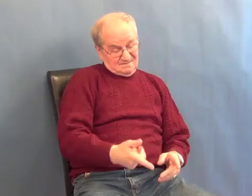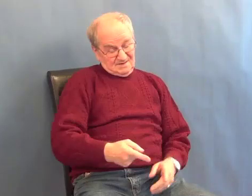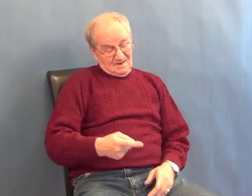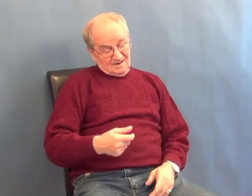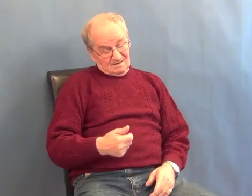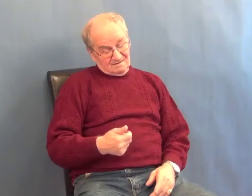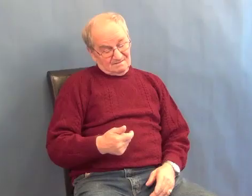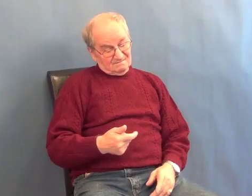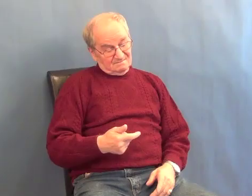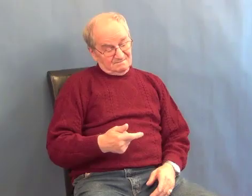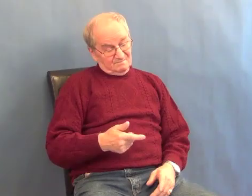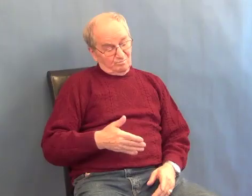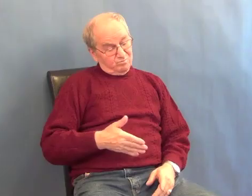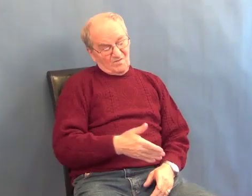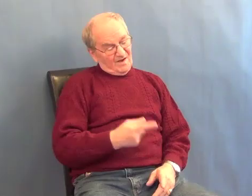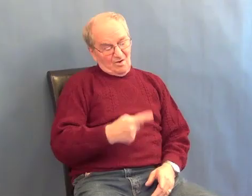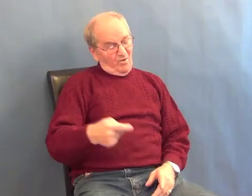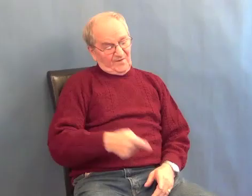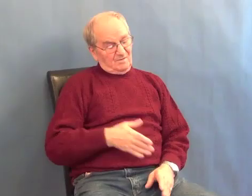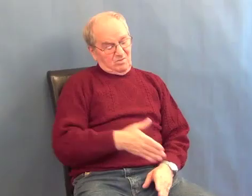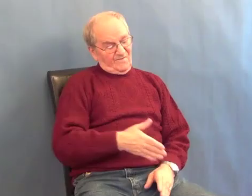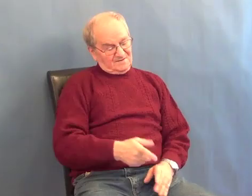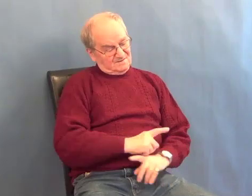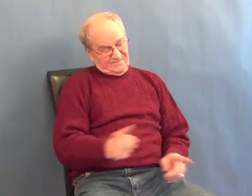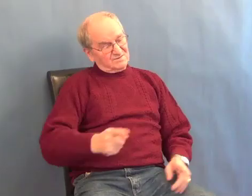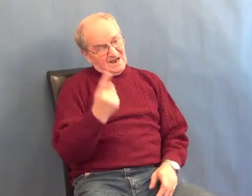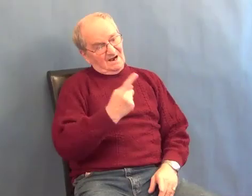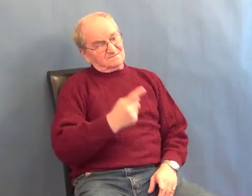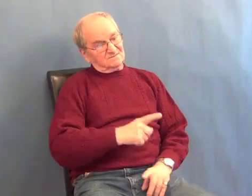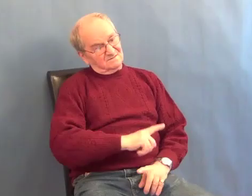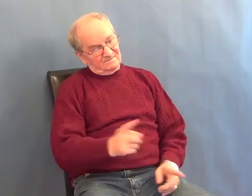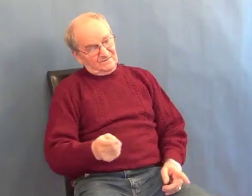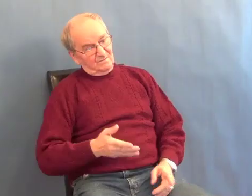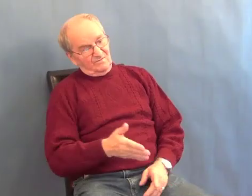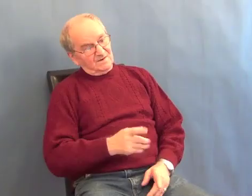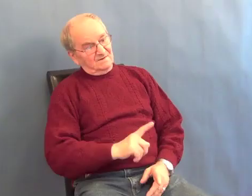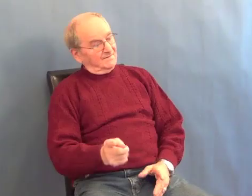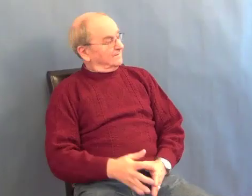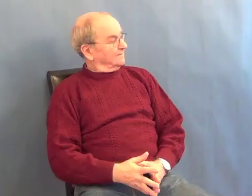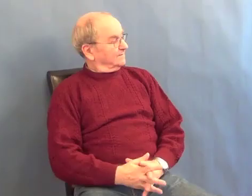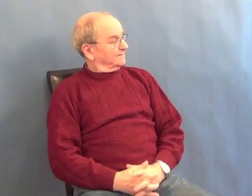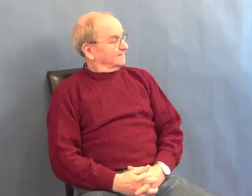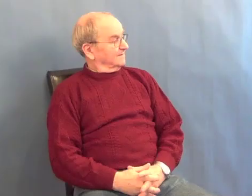Nie wolno tak piłować, jest zakaz.